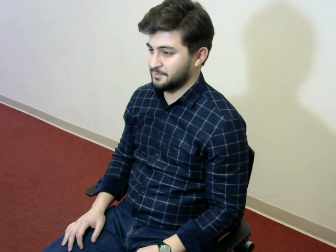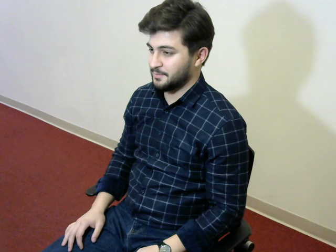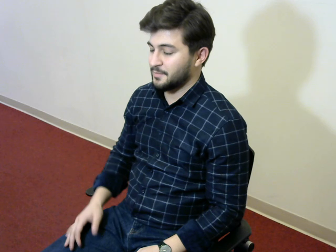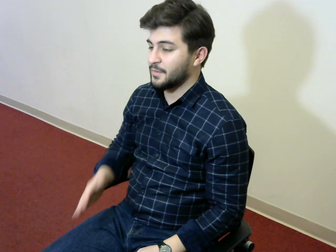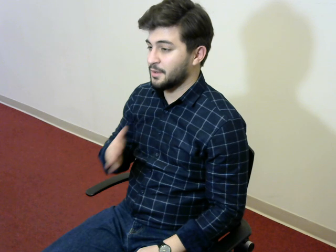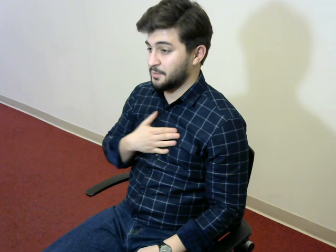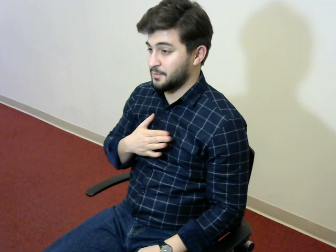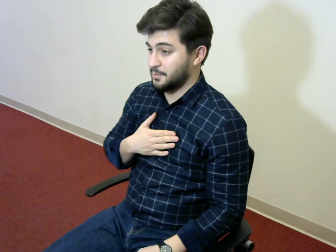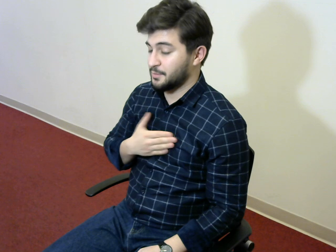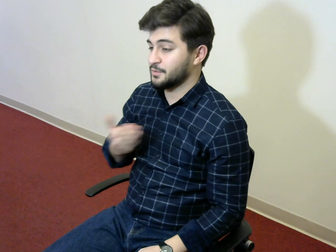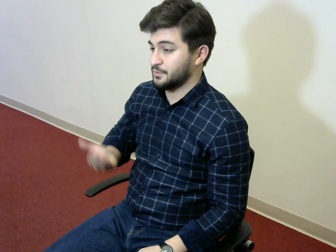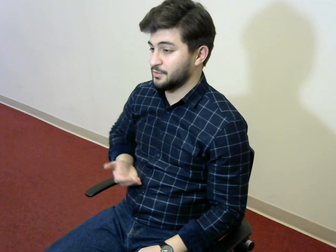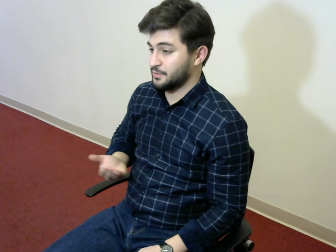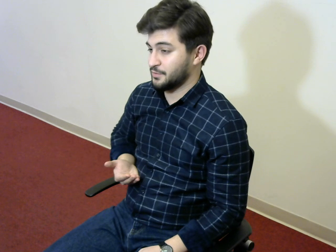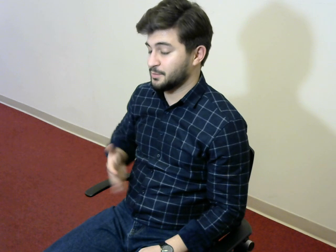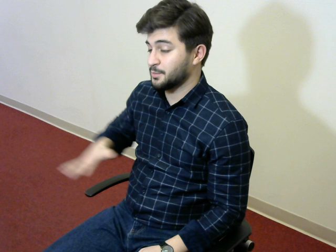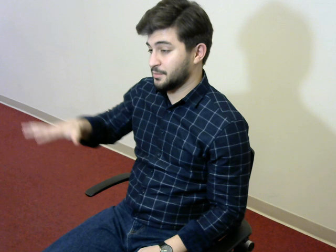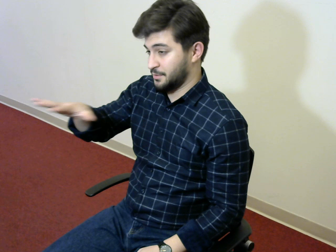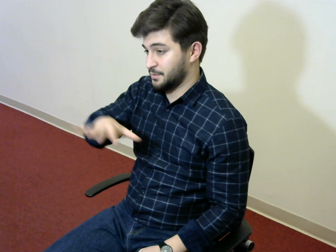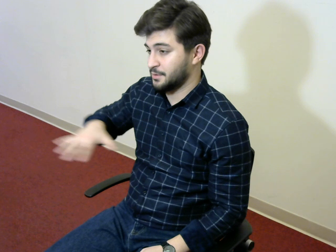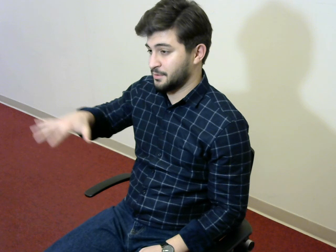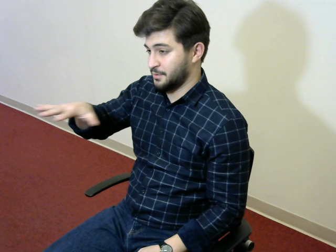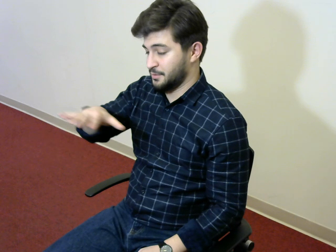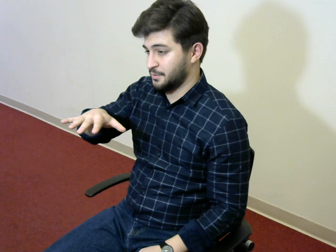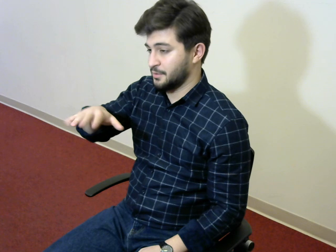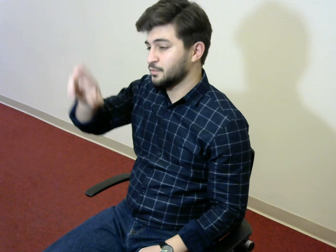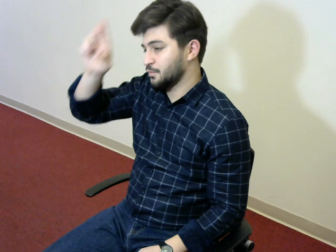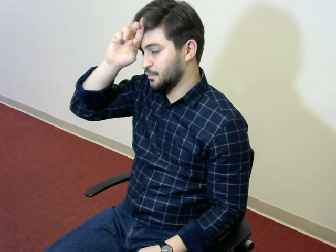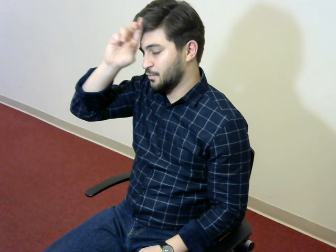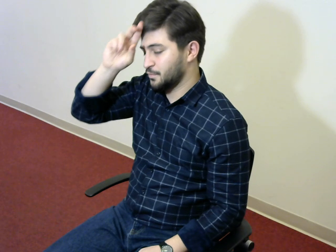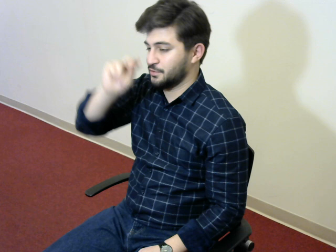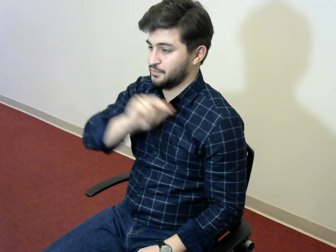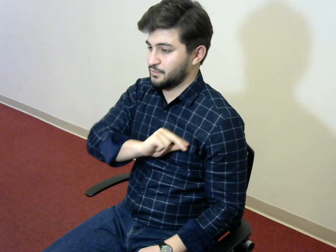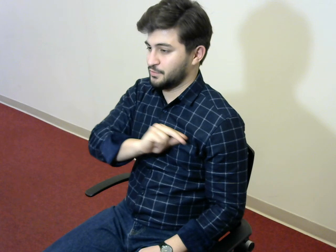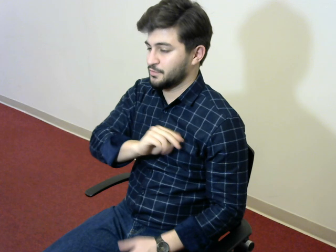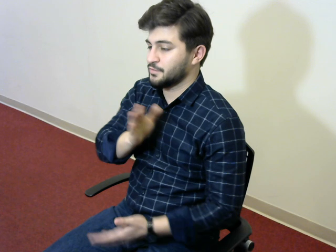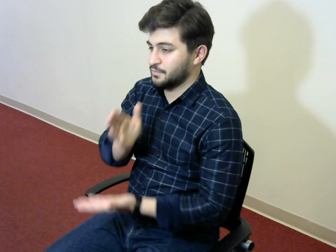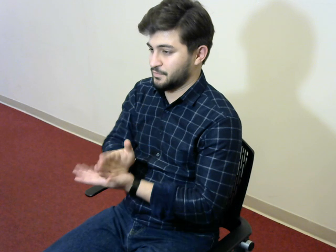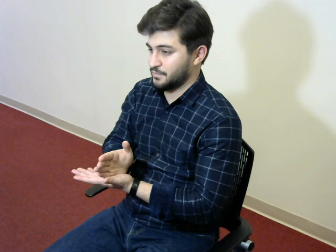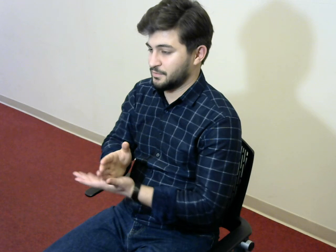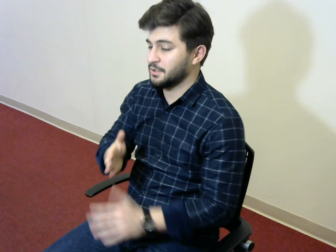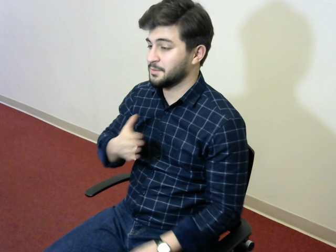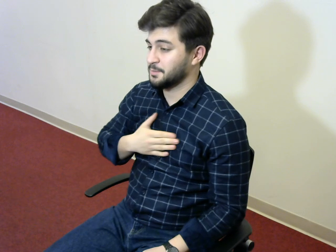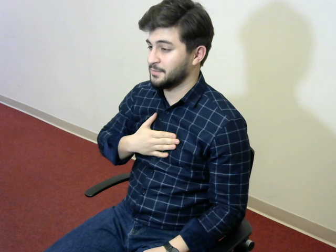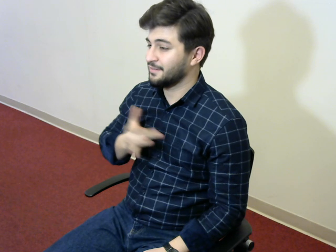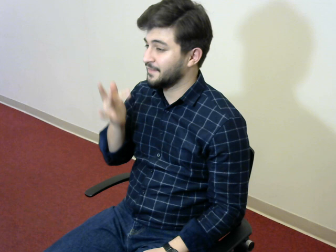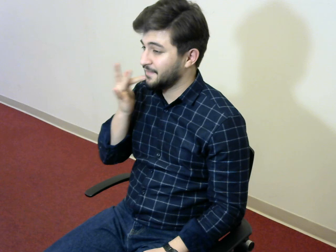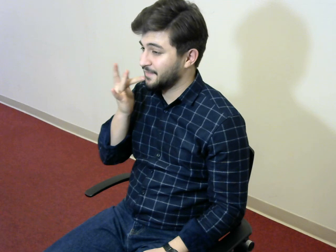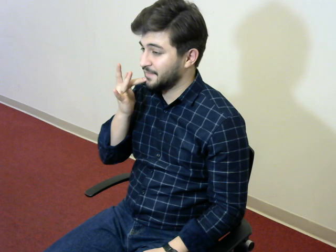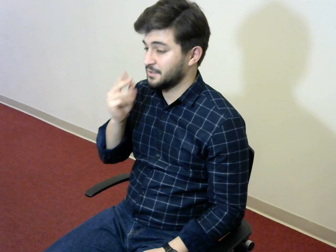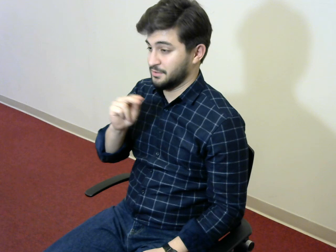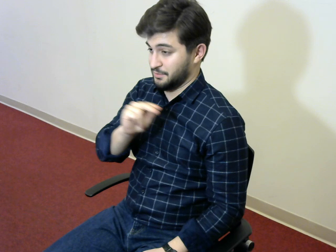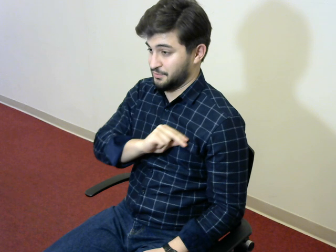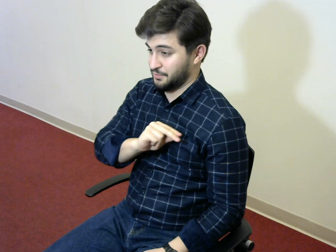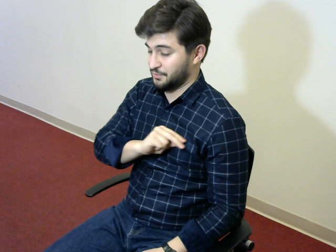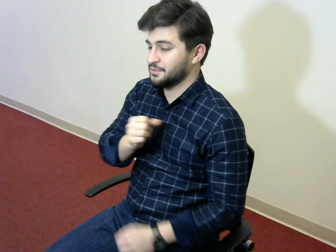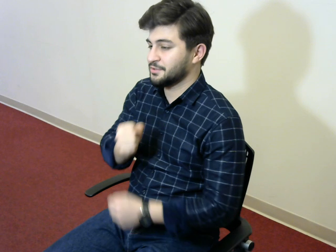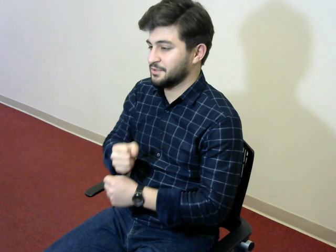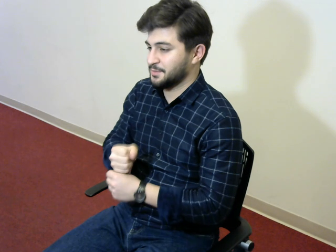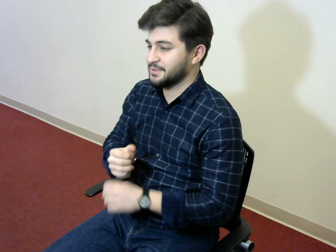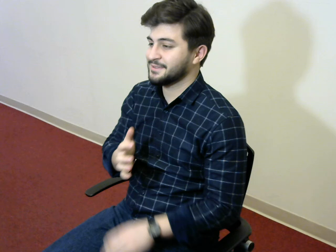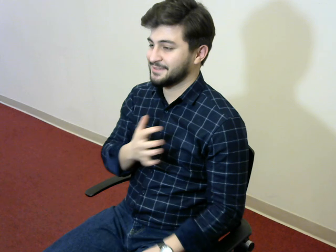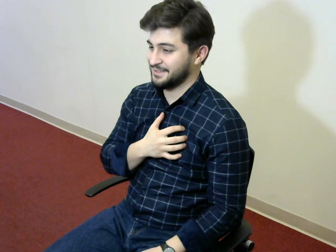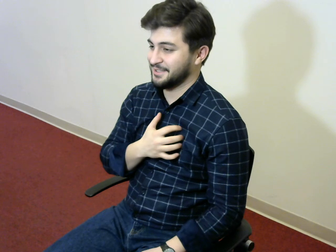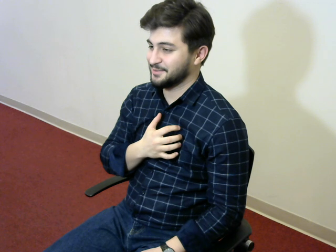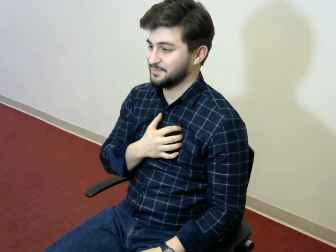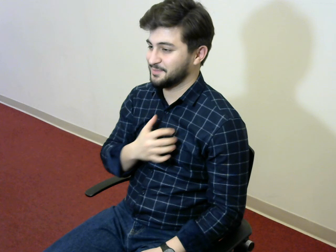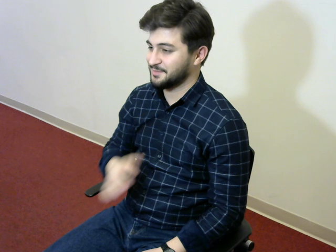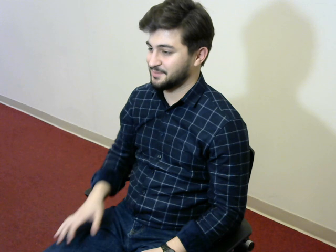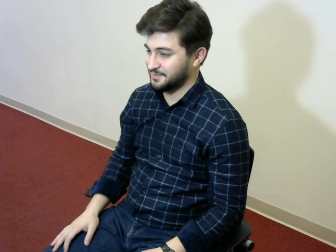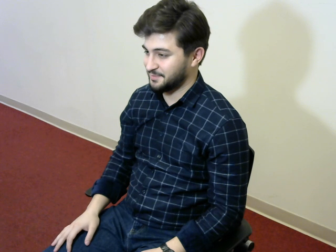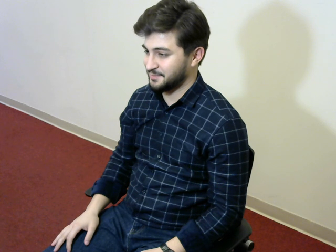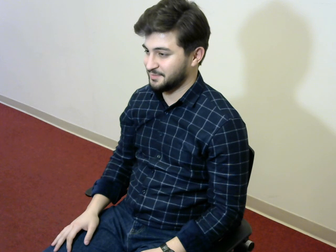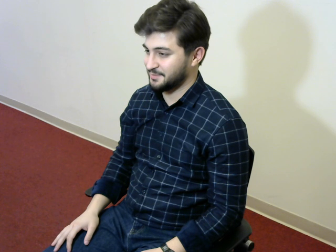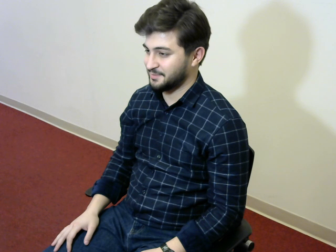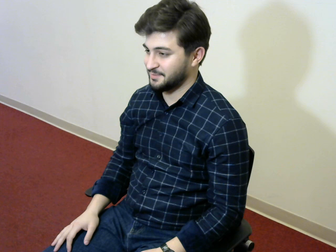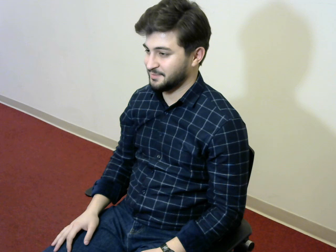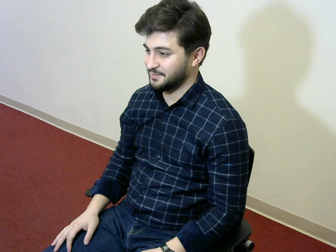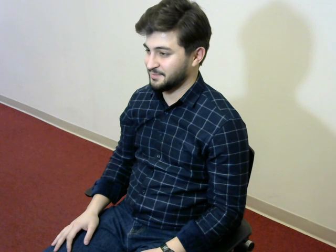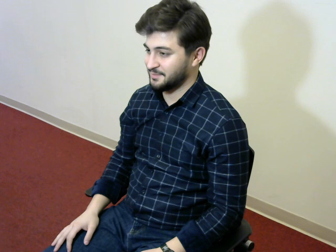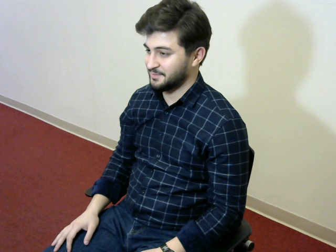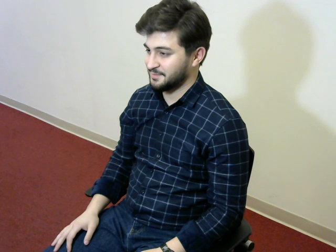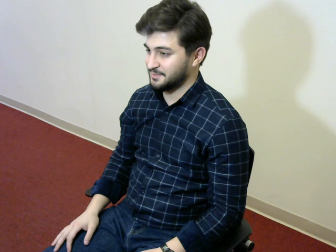Mənim yaşadığım ərazidə dövlət işi var, mən həmin işdə işləmək istəyirəm